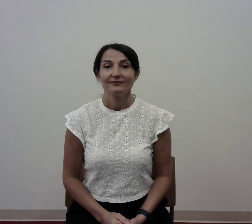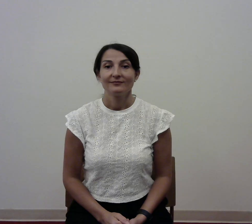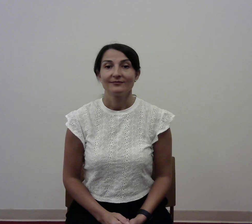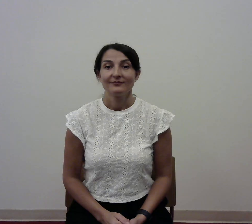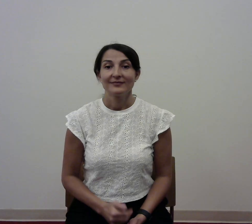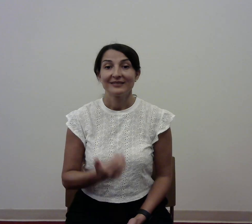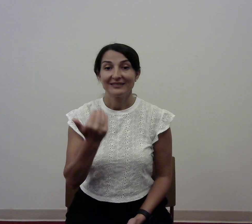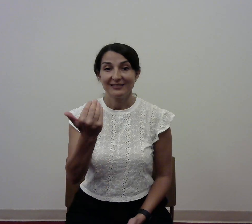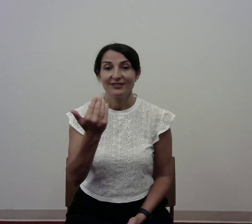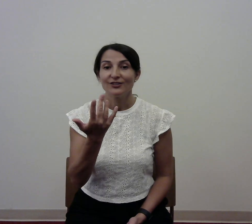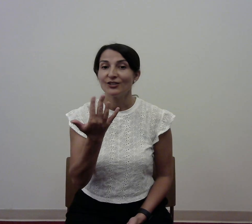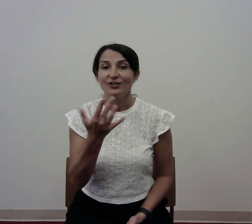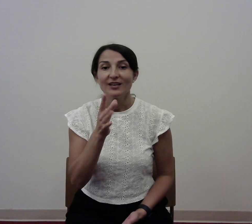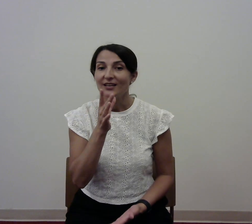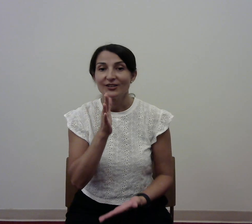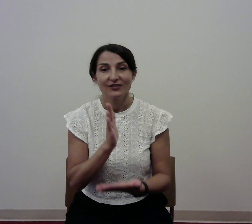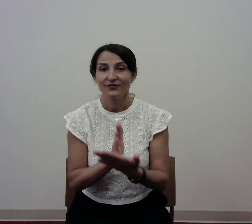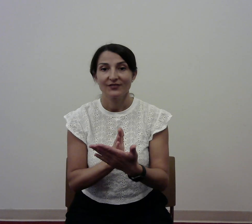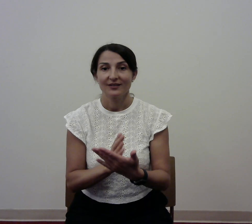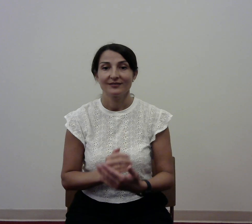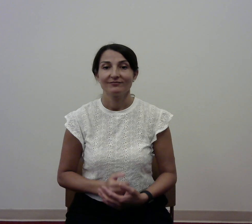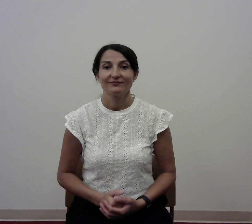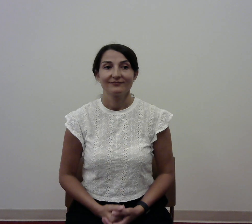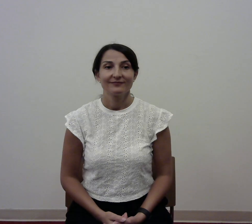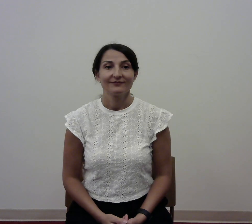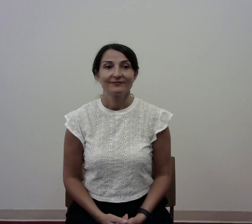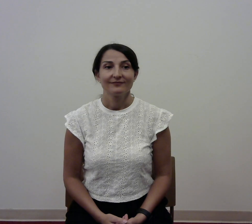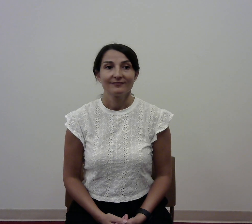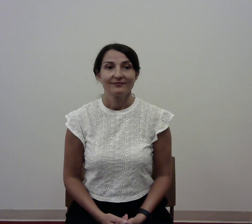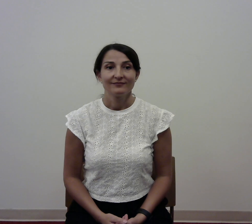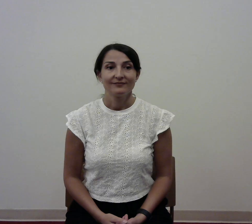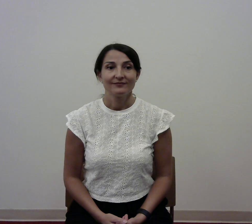Sizin neçə yaşınız var?